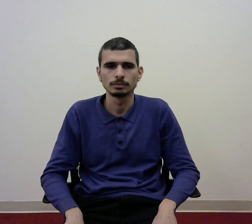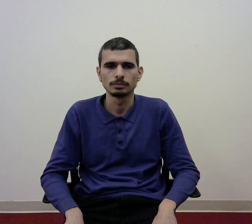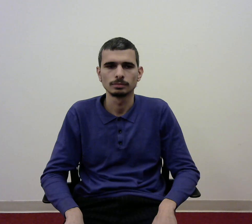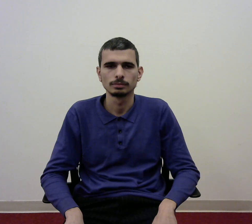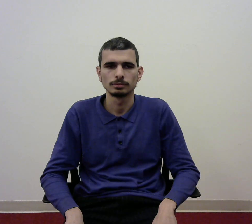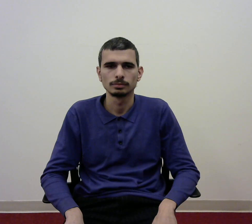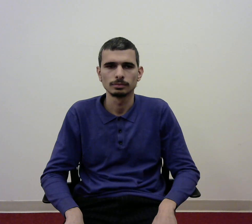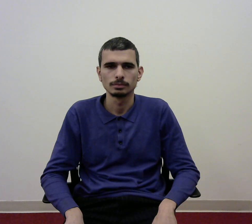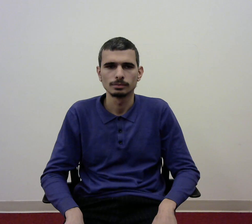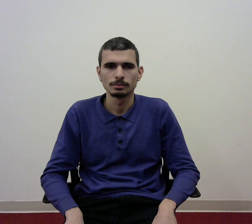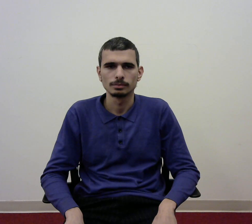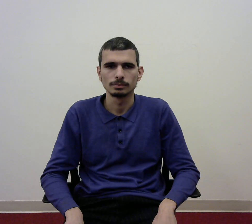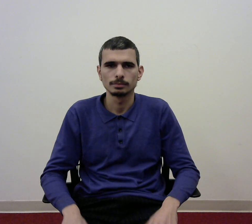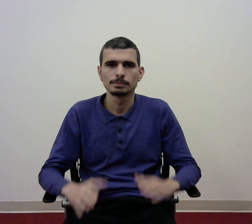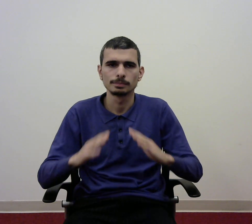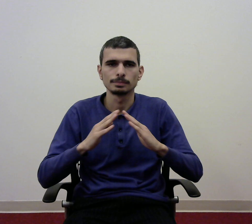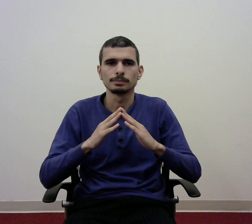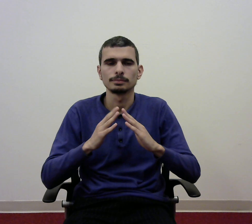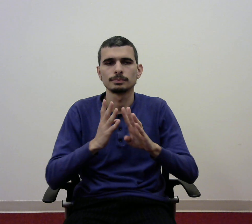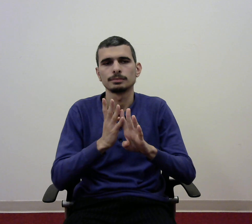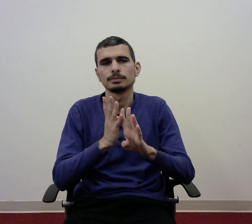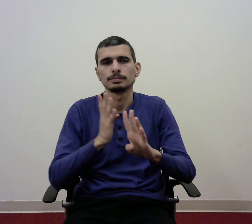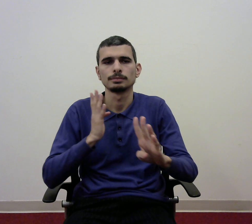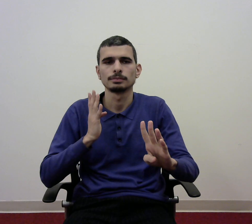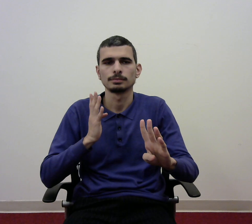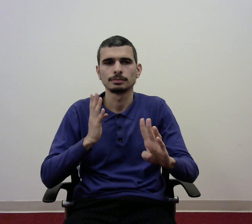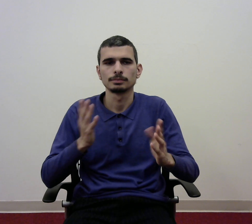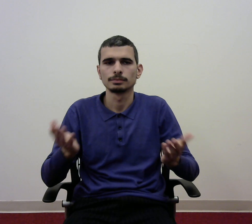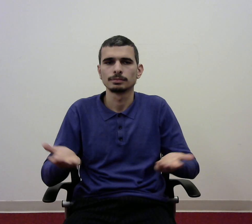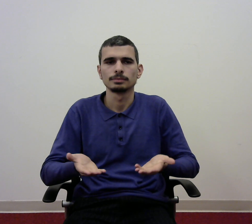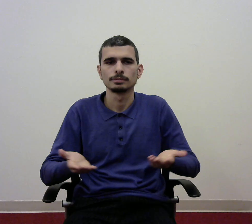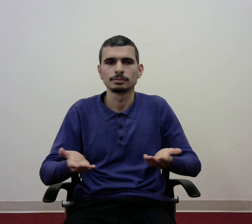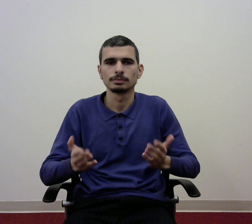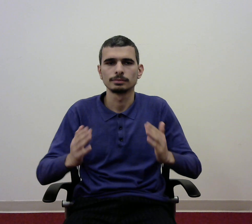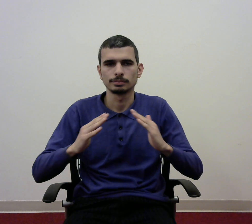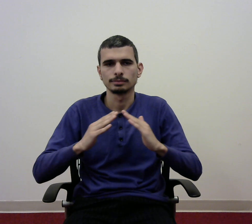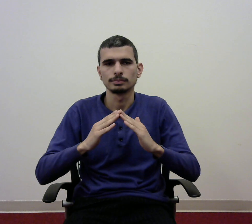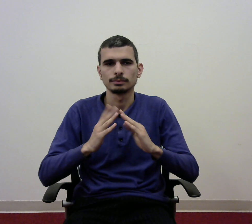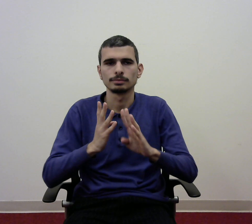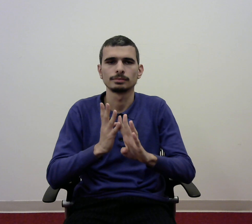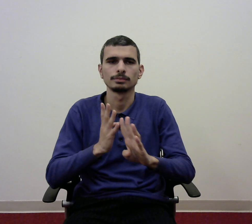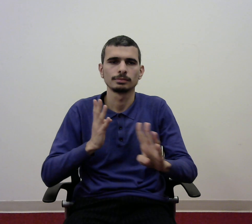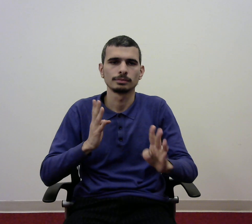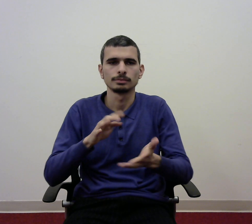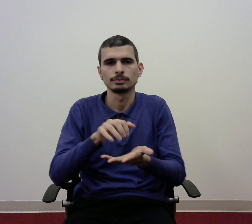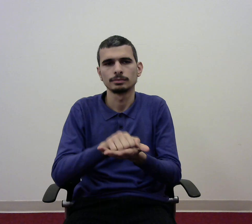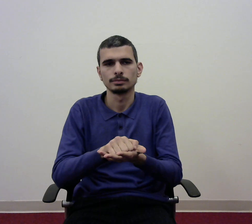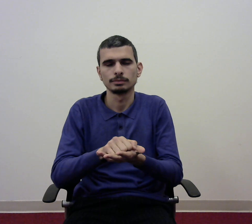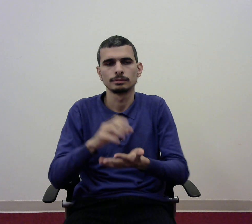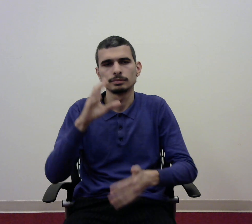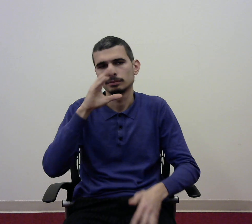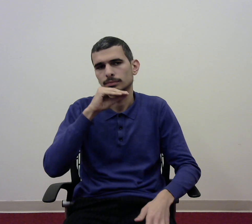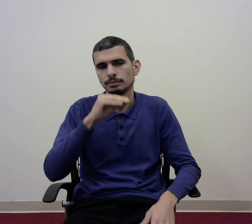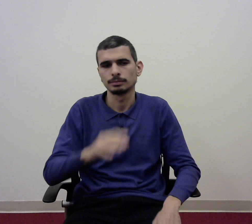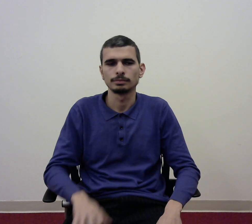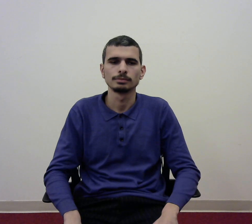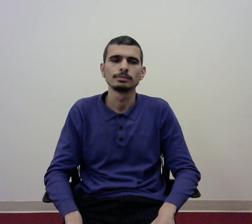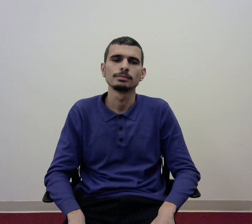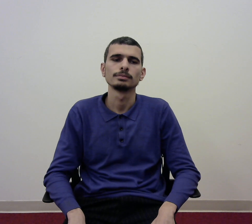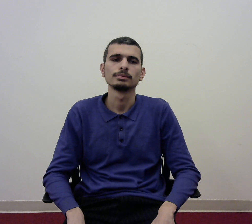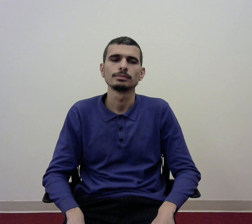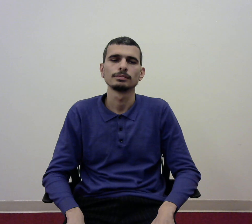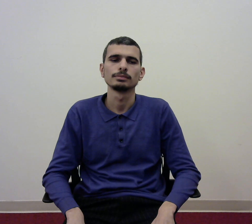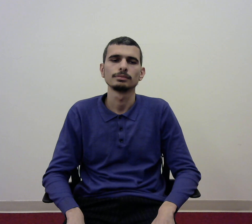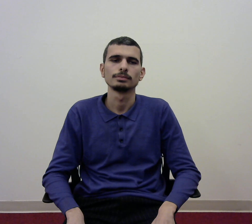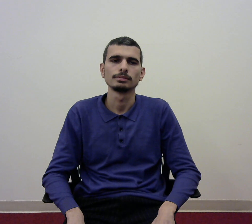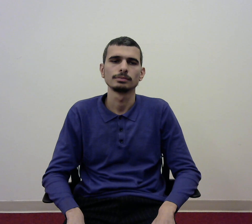Ev növbəsinə necə növbə tuta bilərəm?